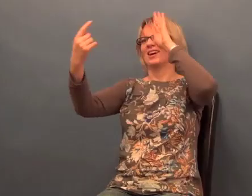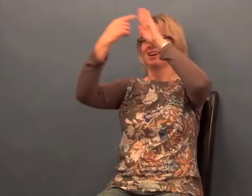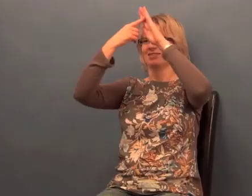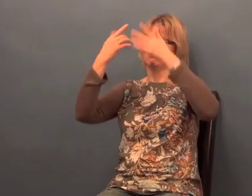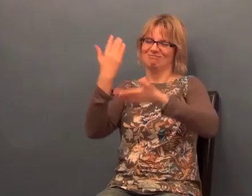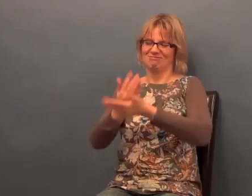W to łatwiej trafić.